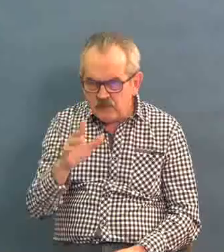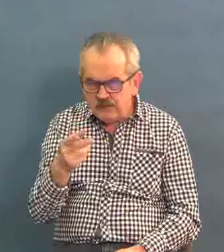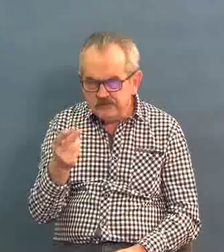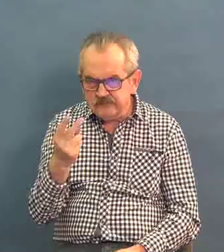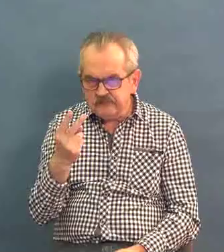Drugiego?